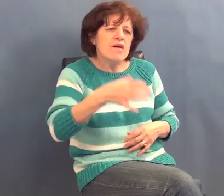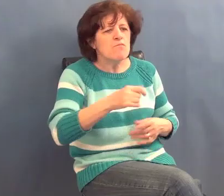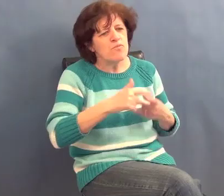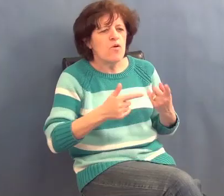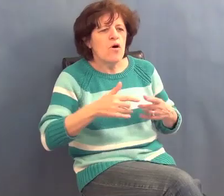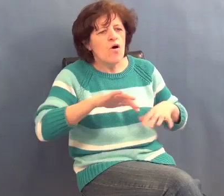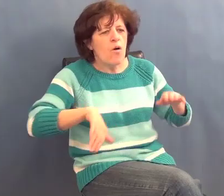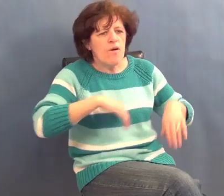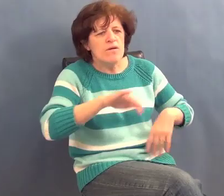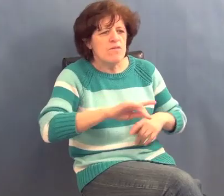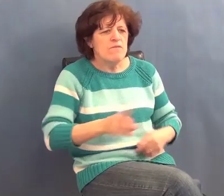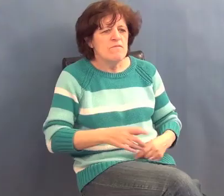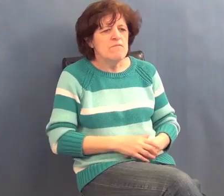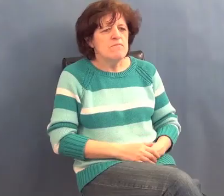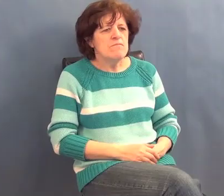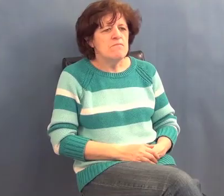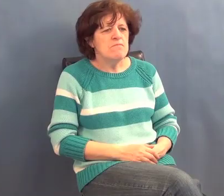Na przykład na stawie pływać nie wolno.